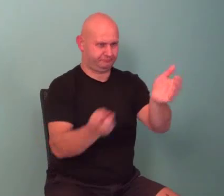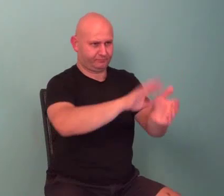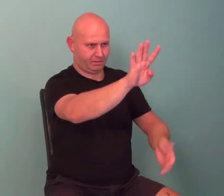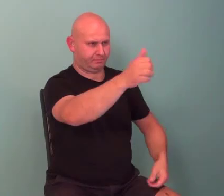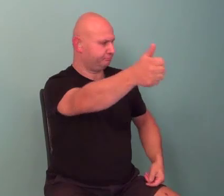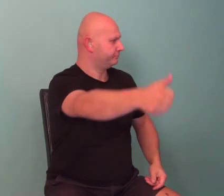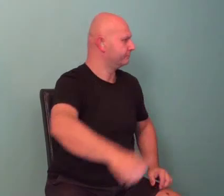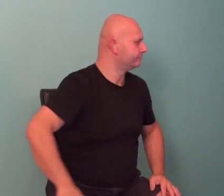Wstajemy o czwartej, super.